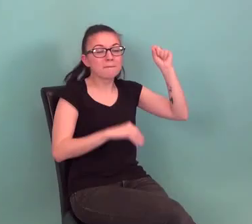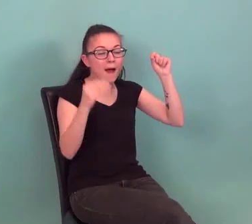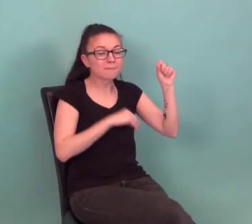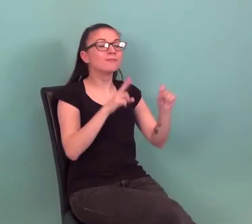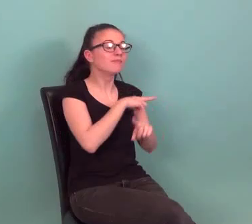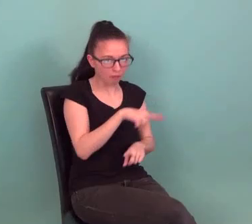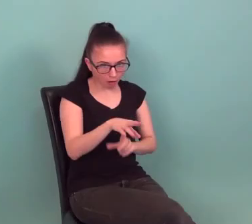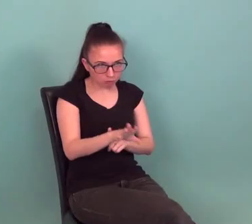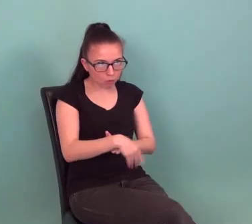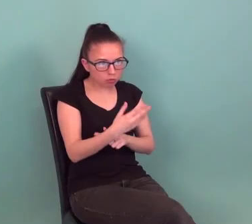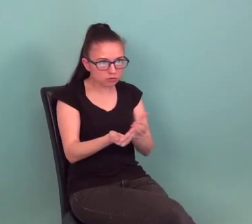Myszka Miki zdziwiona patrzy, że miska jest pusta.